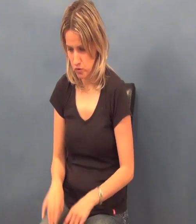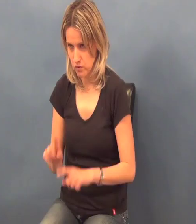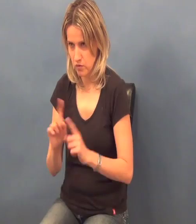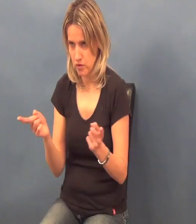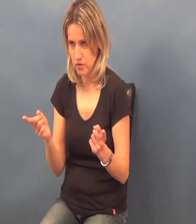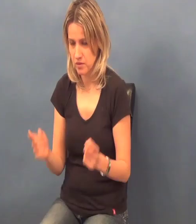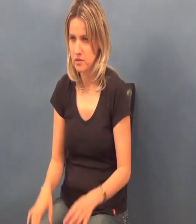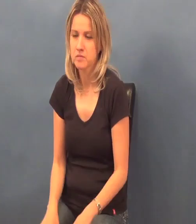Nie wolno.